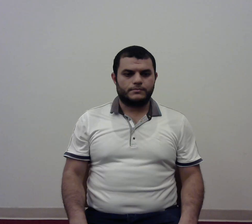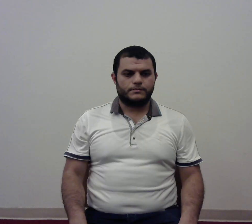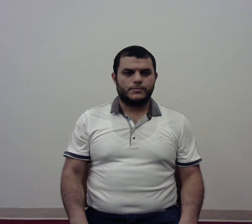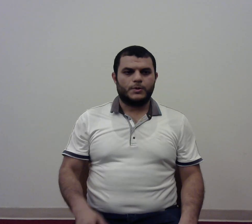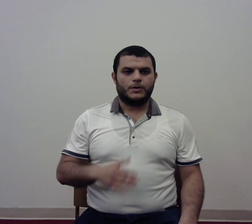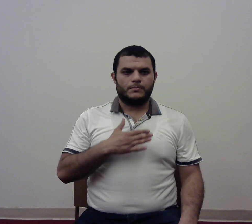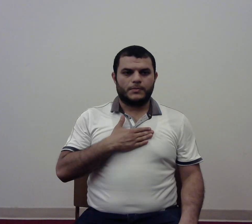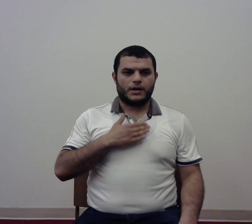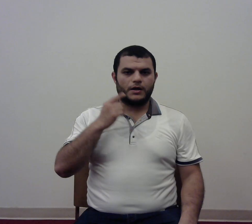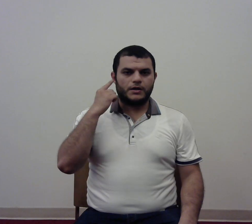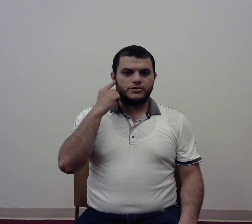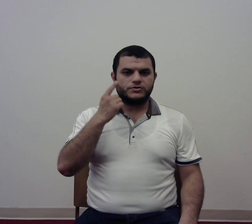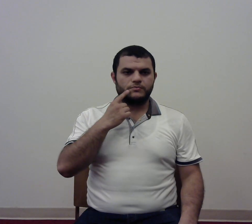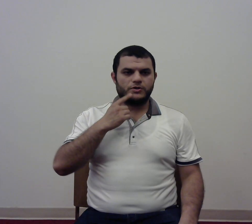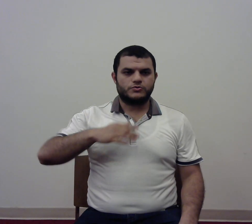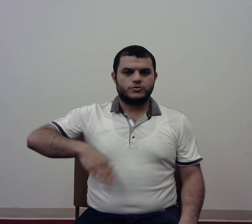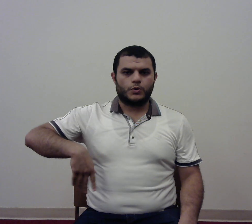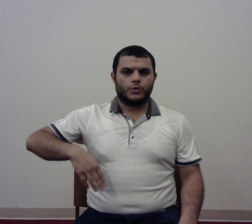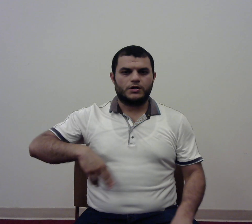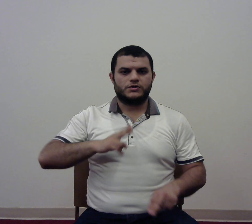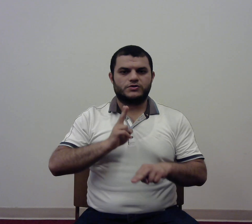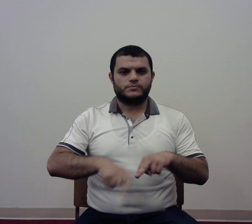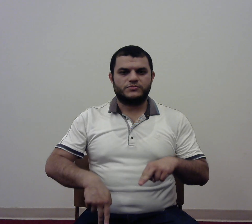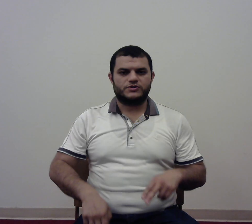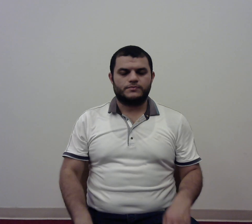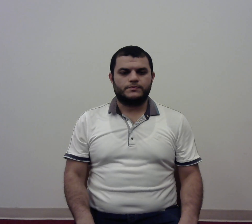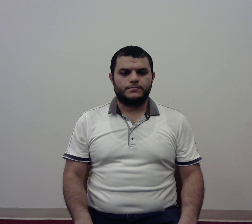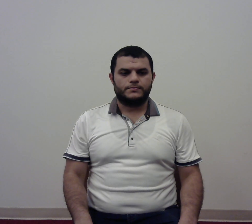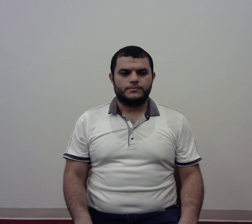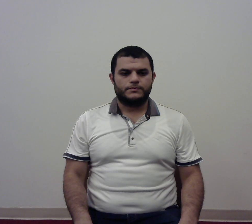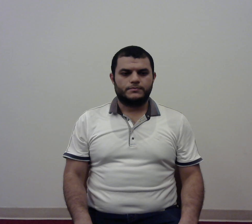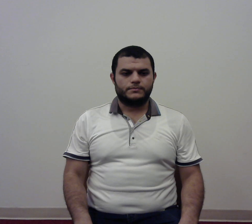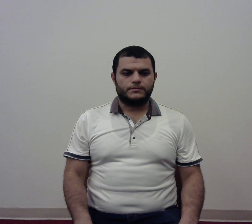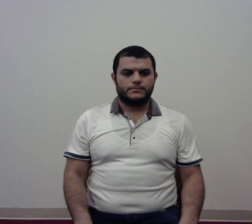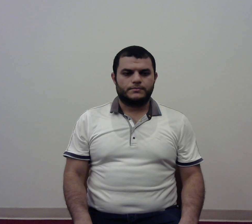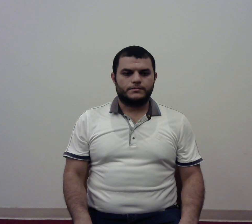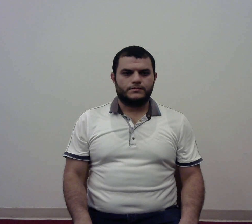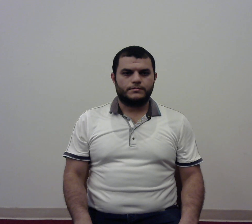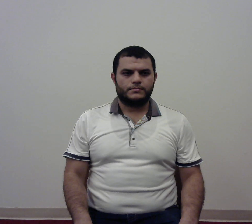Mən eşitməni sonradan itirmişəm